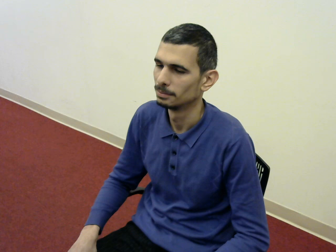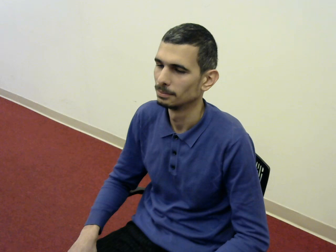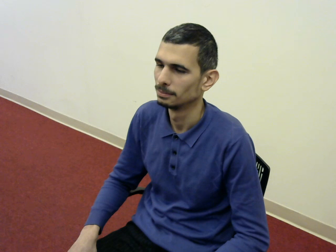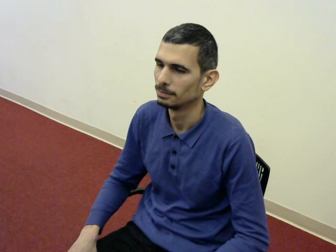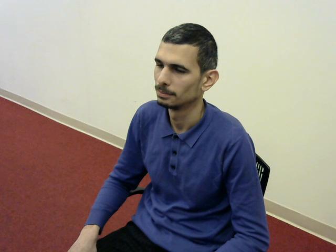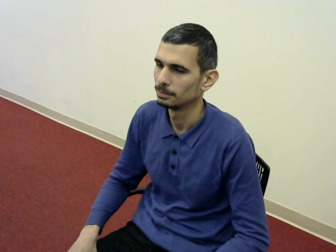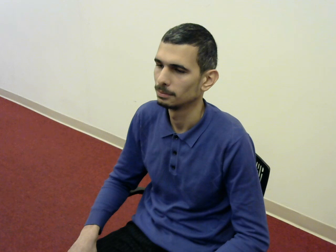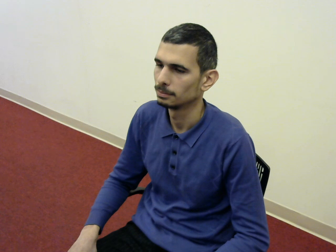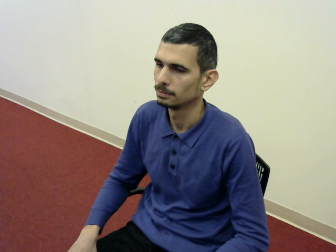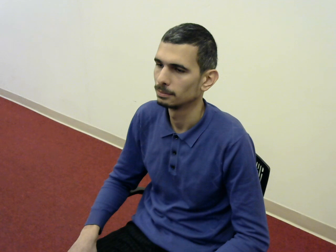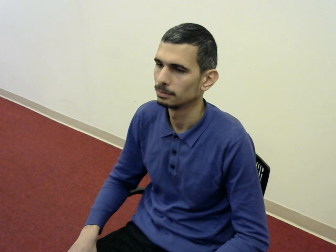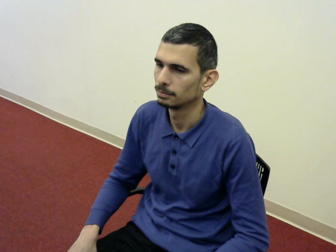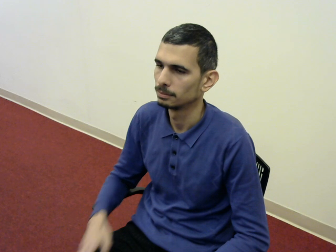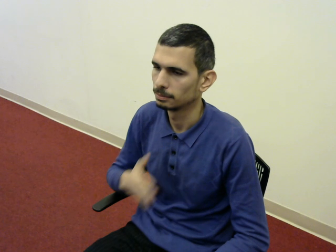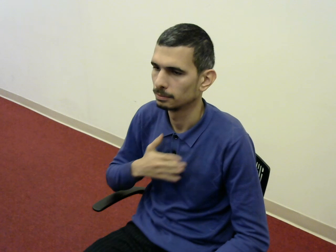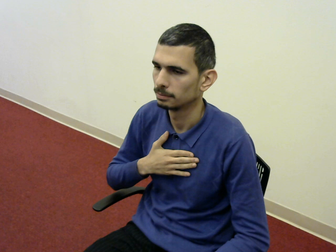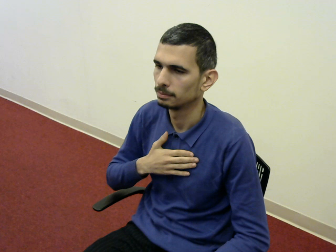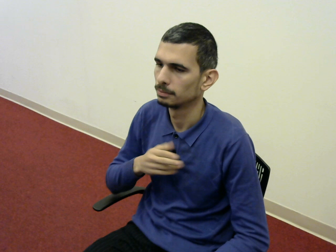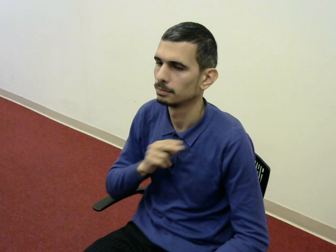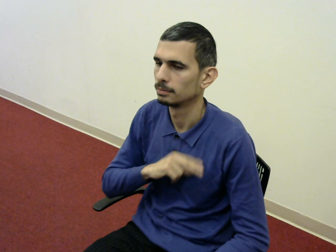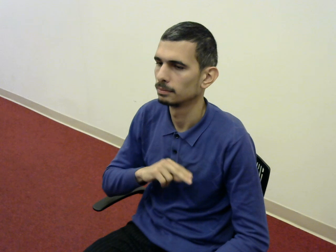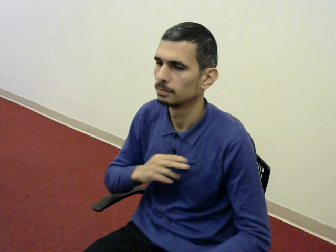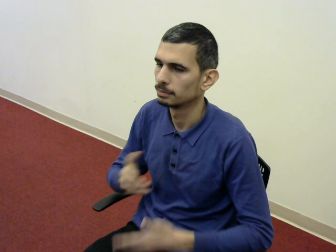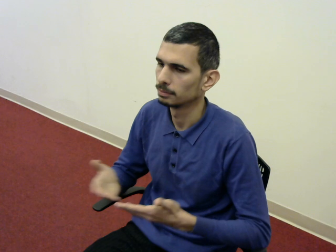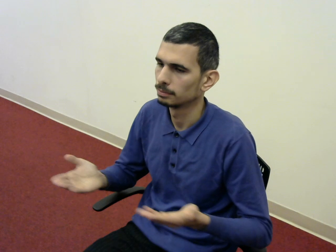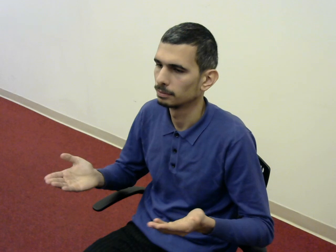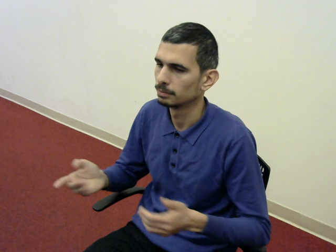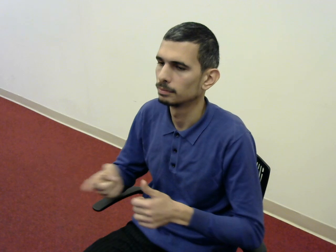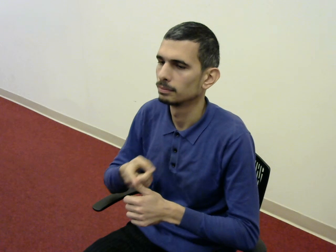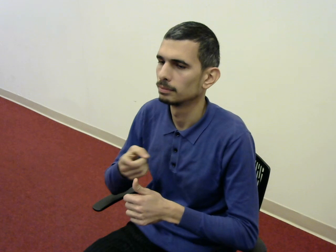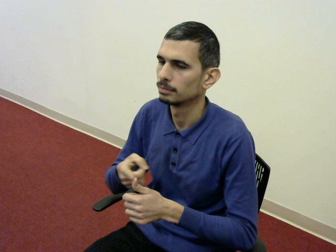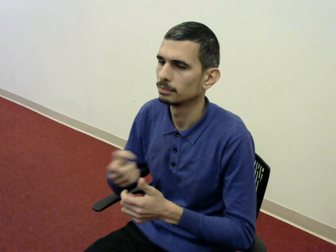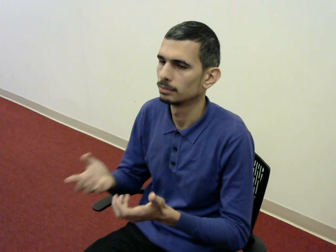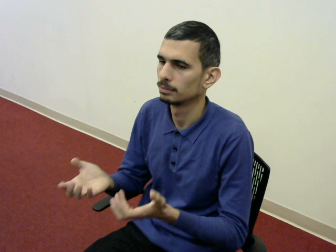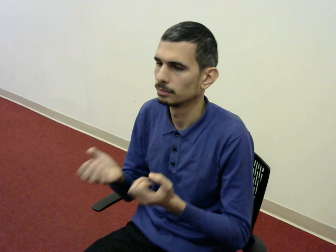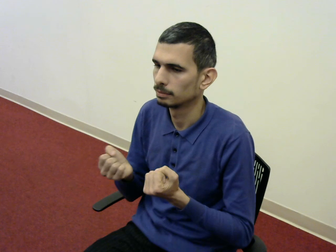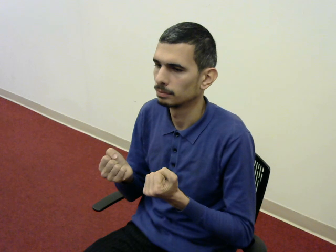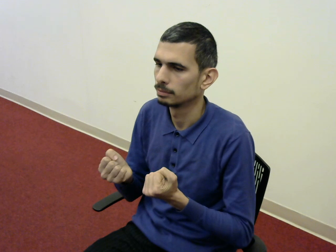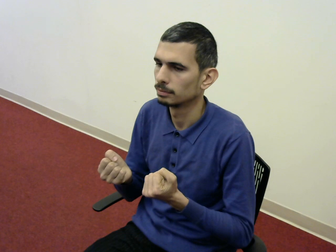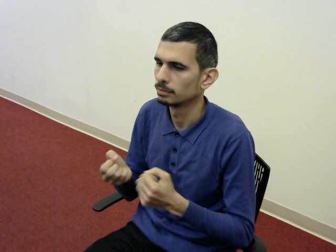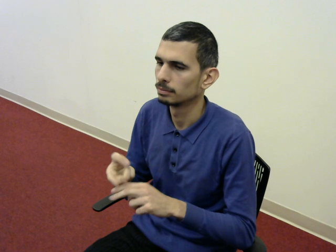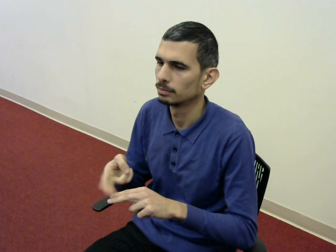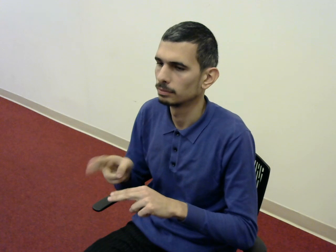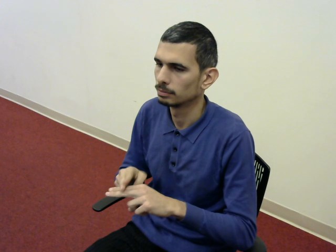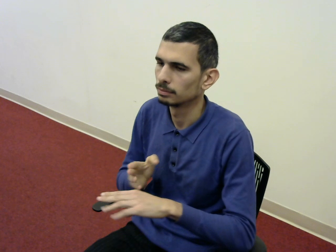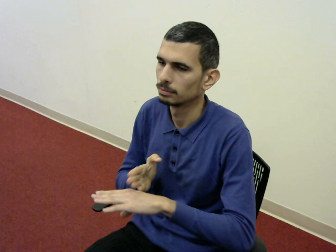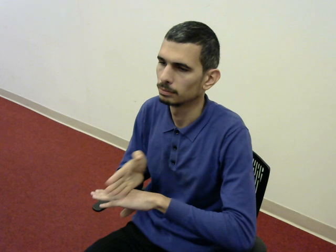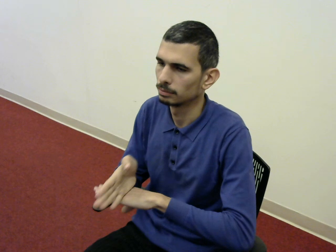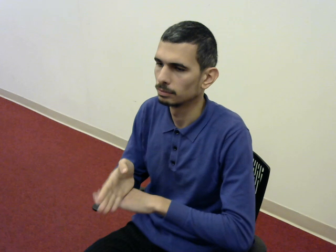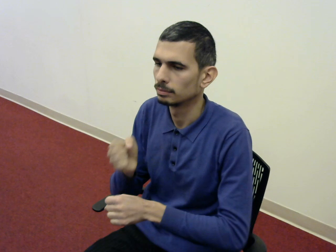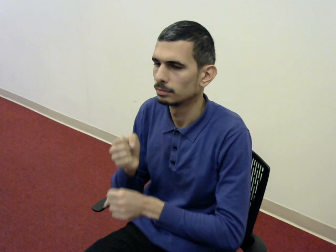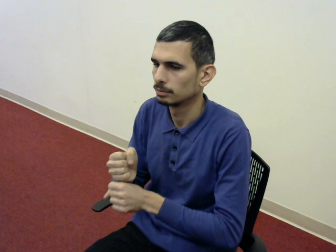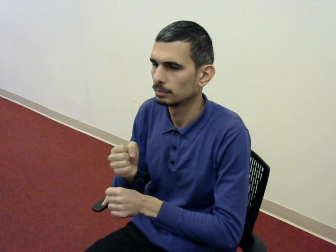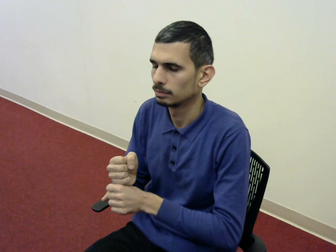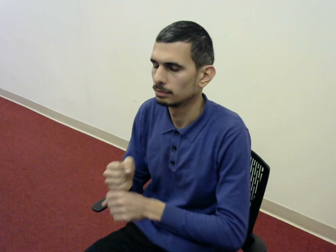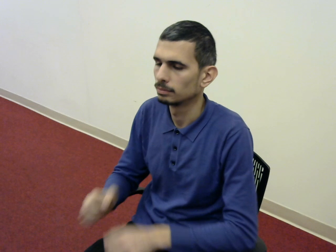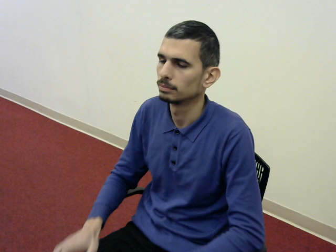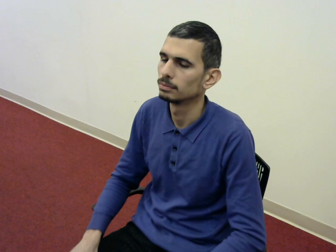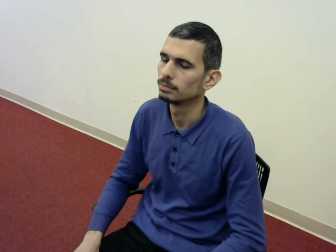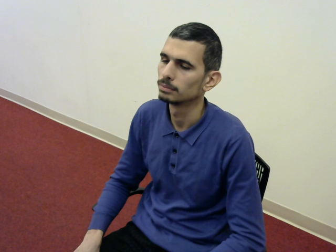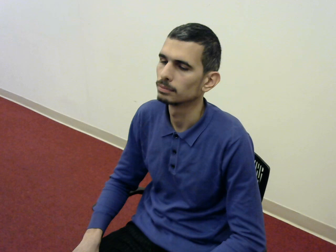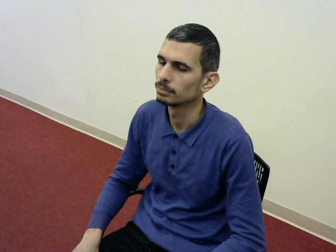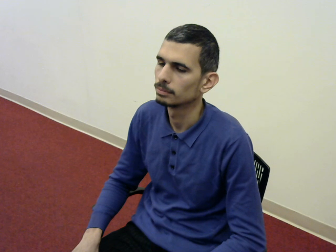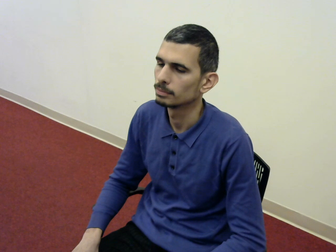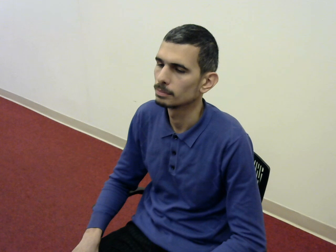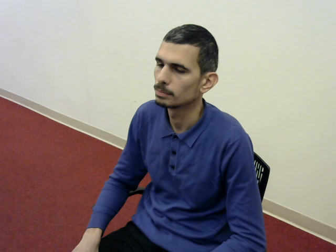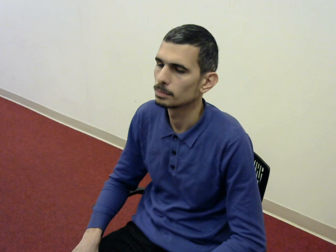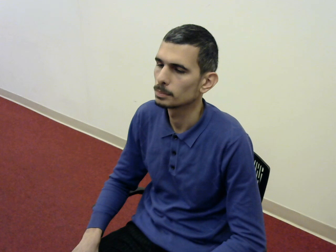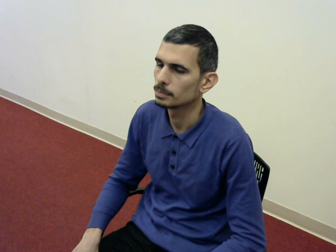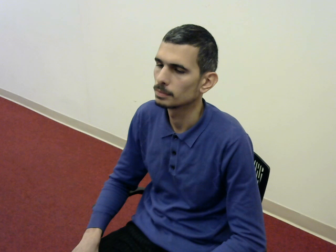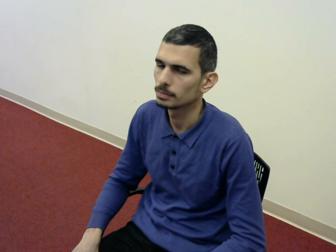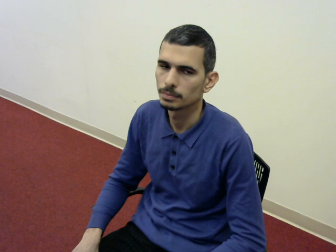Mən işsiz adı almaq üçün müraciət edirəm